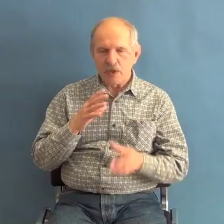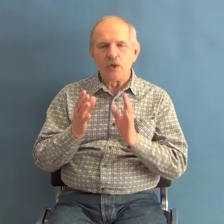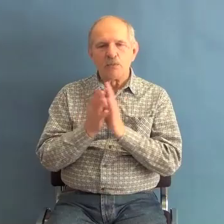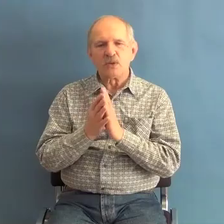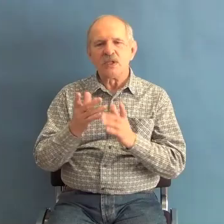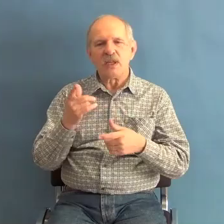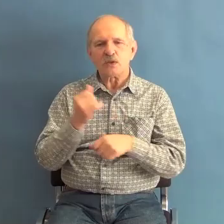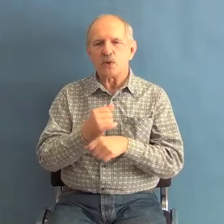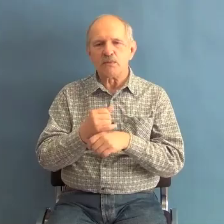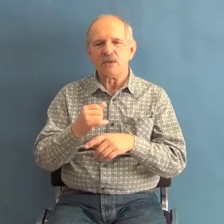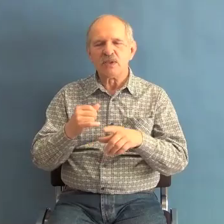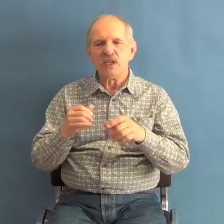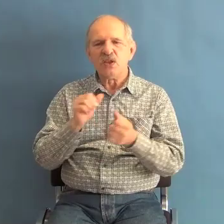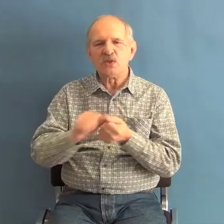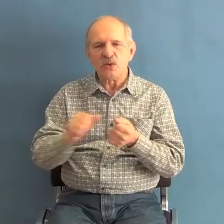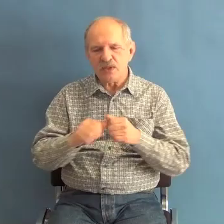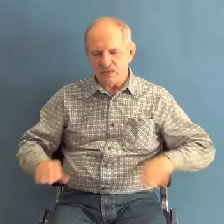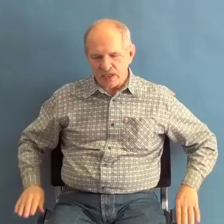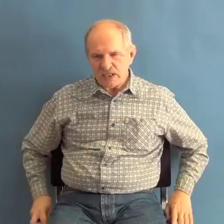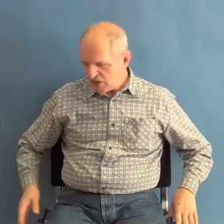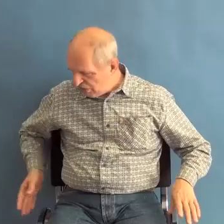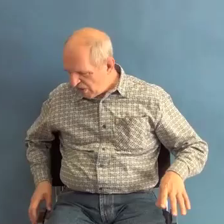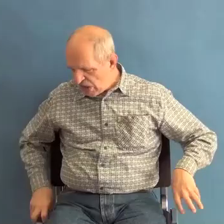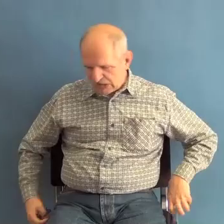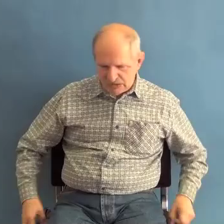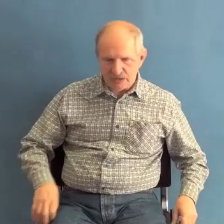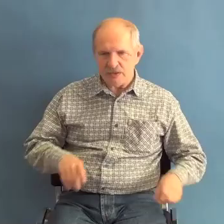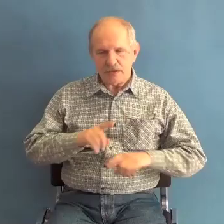Proszę nie niszczyć ławek.